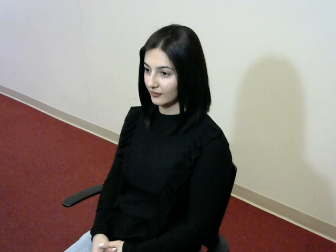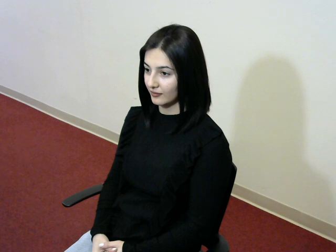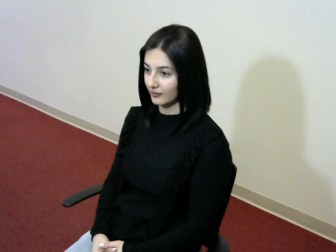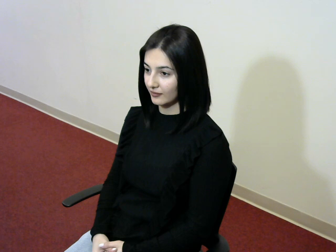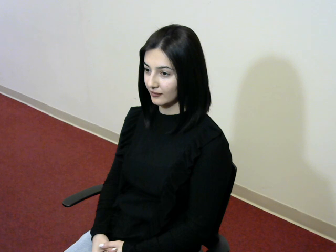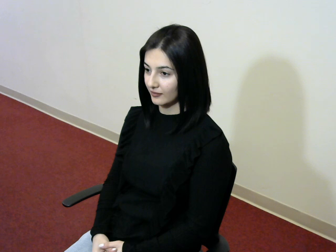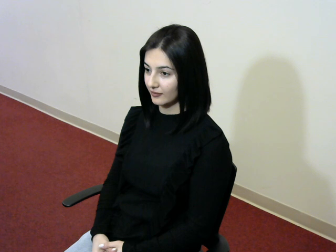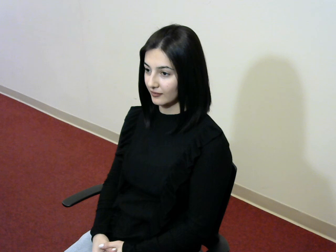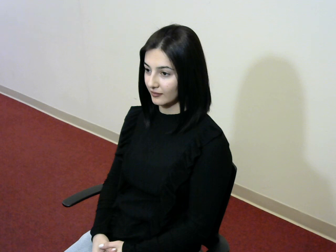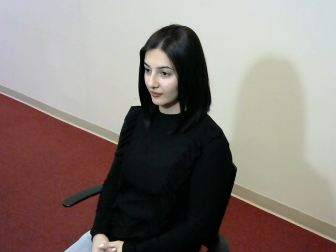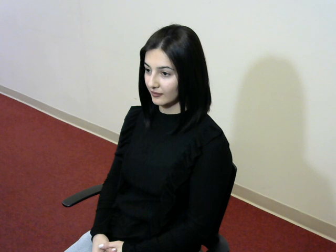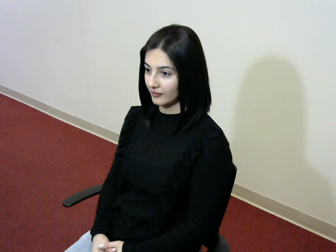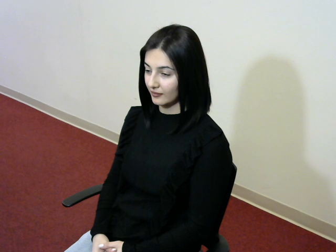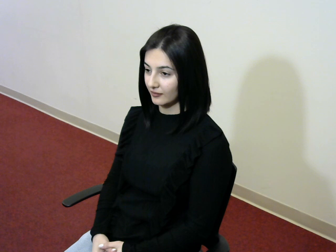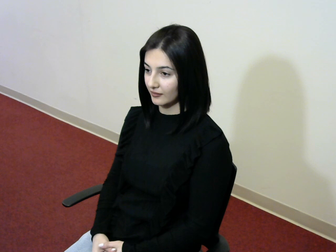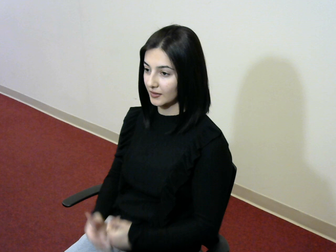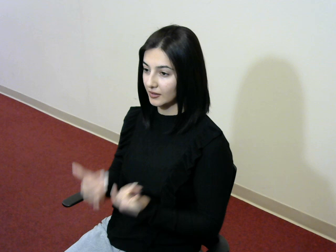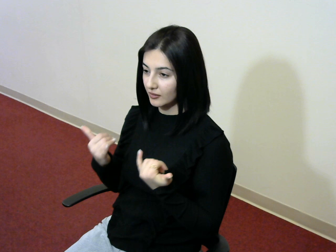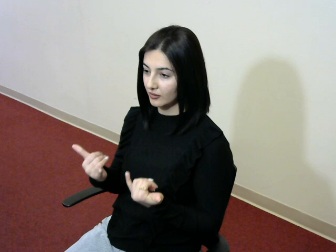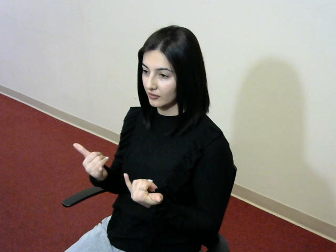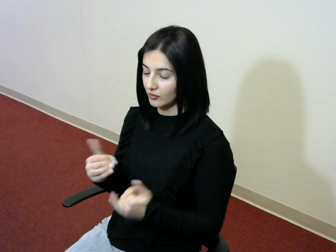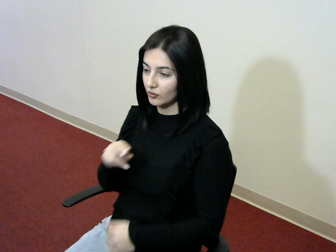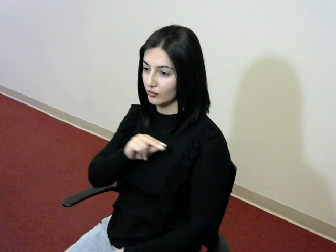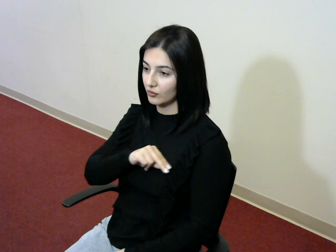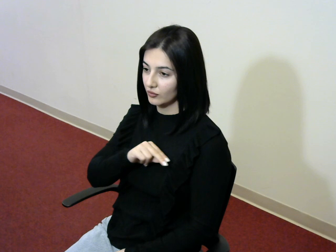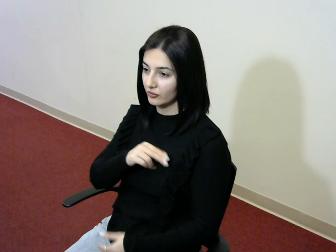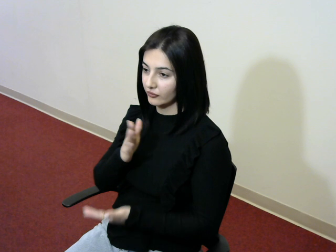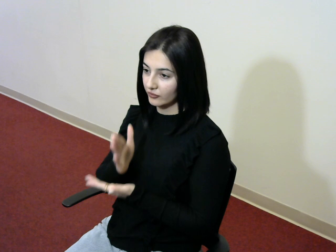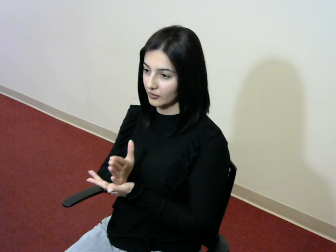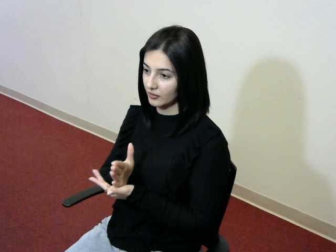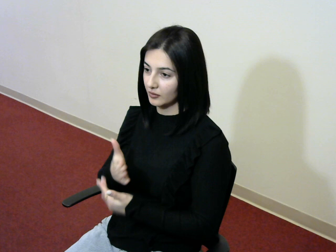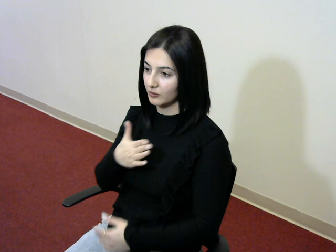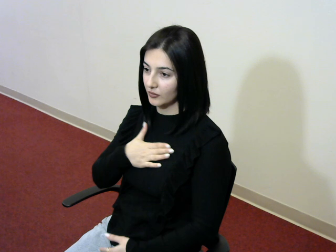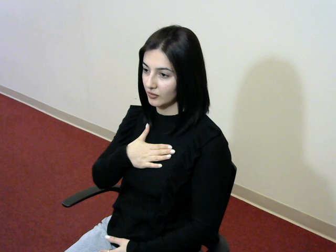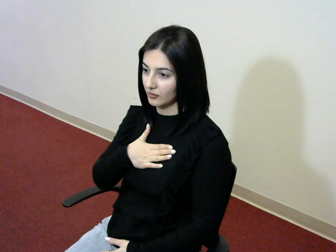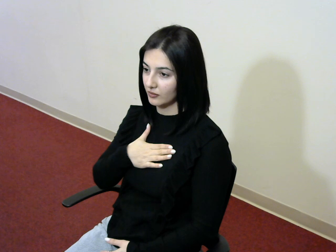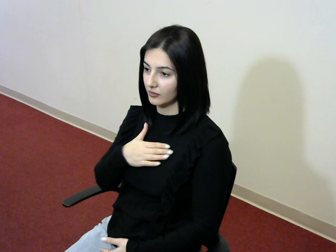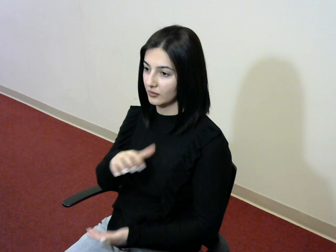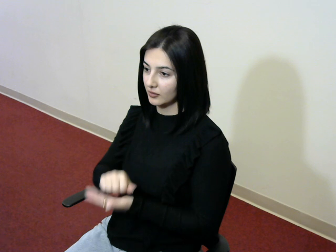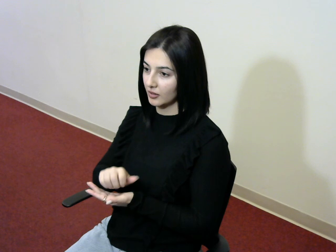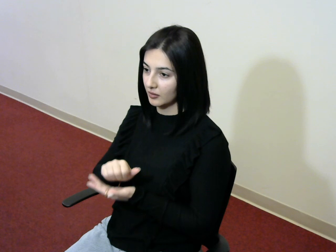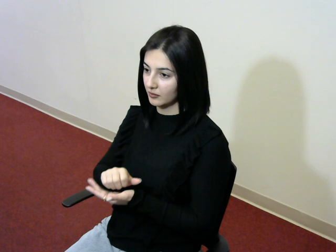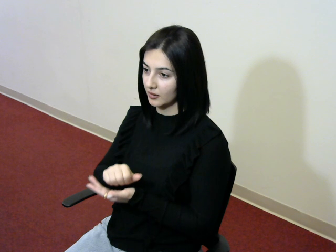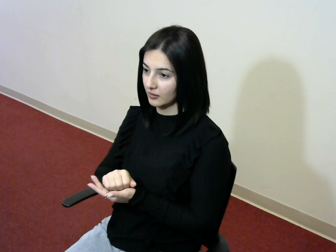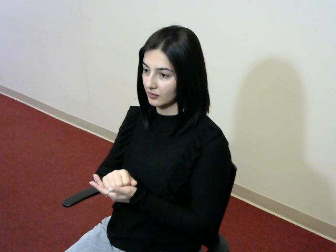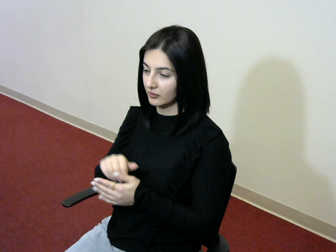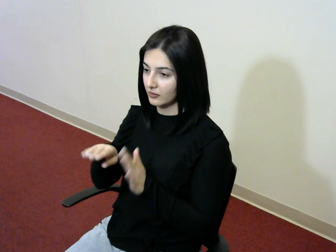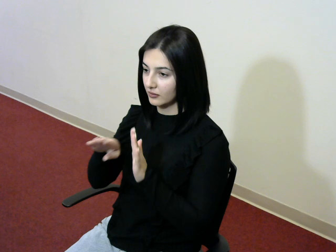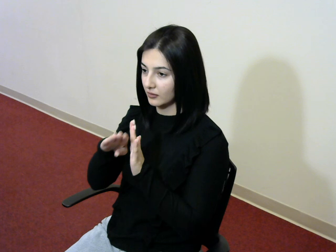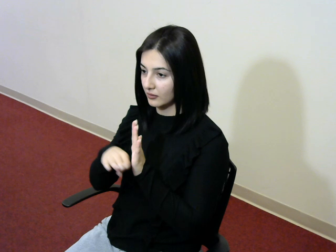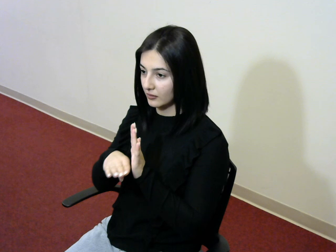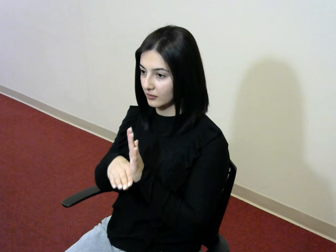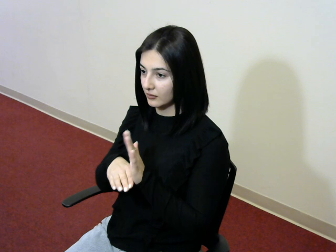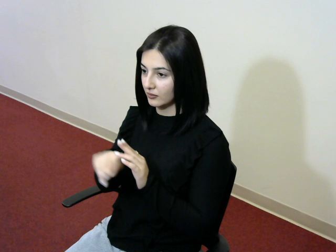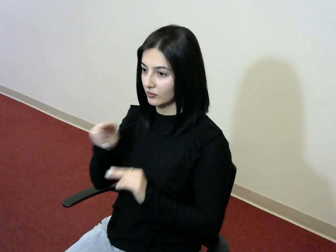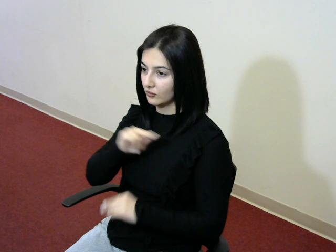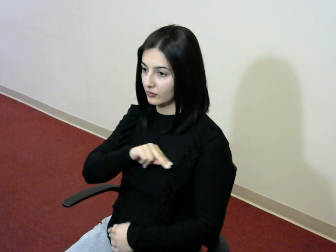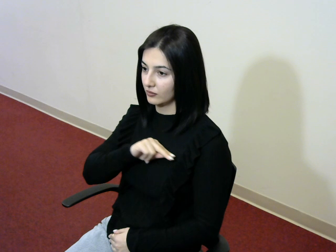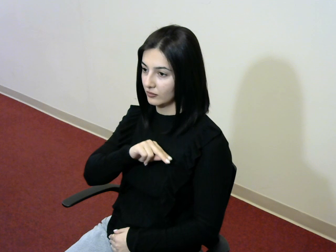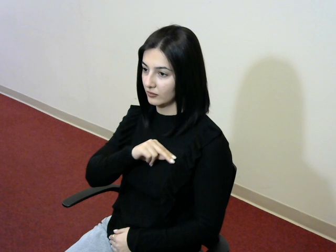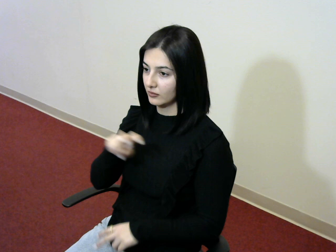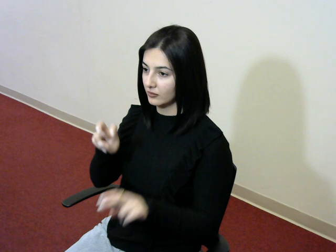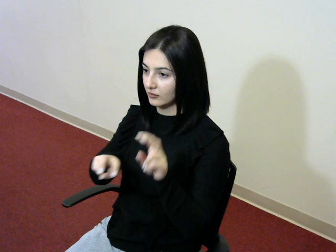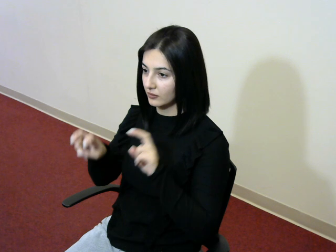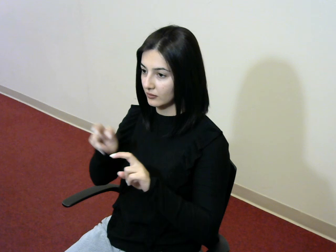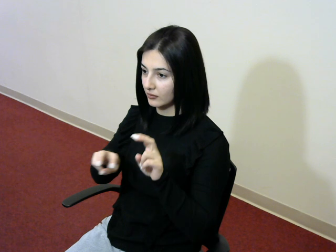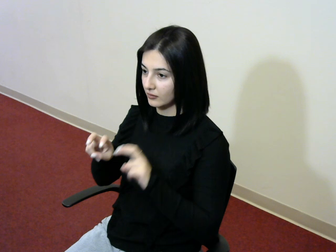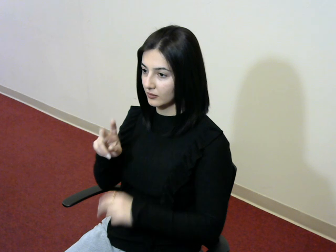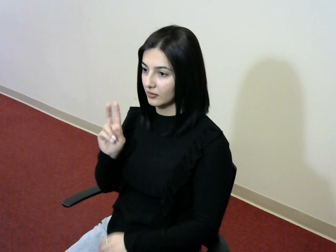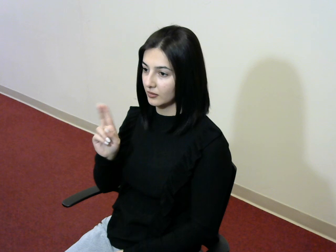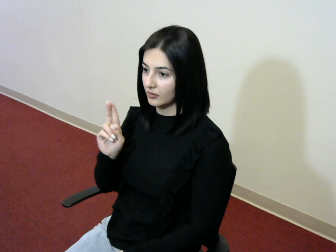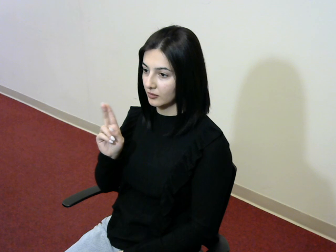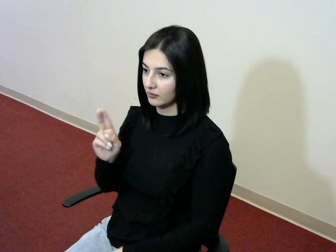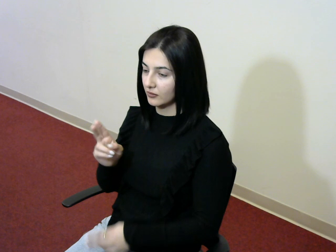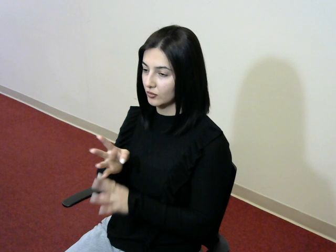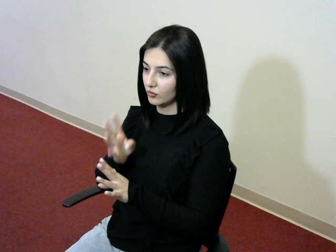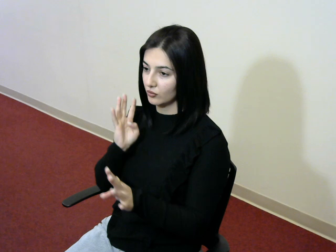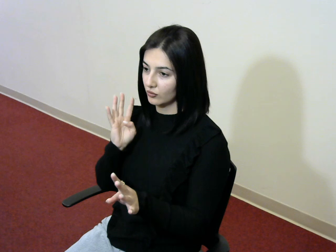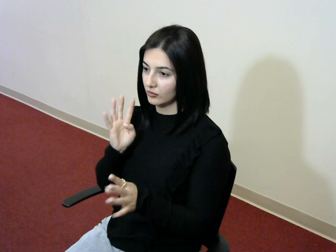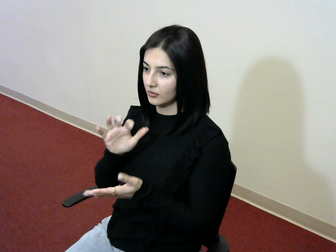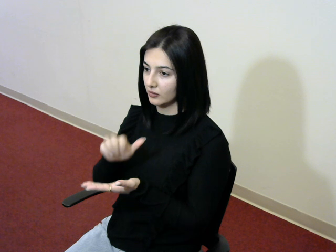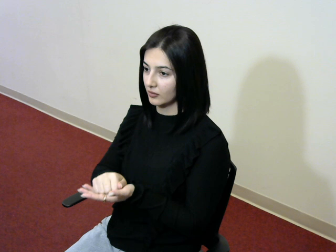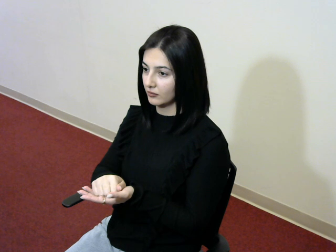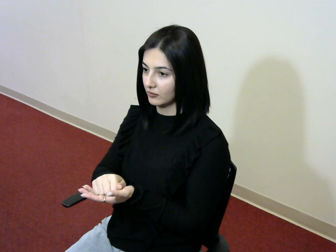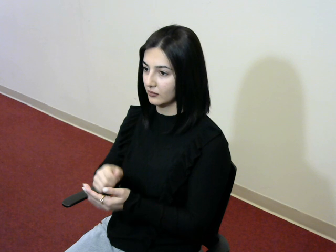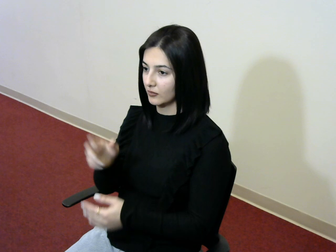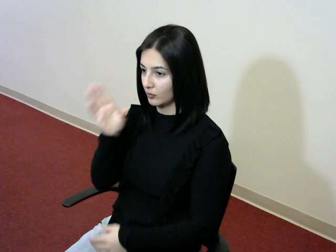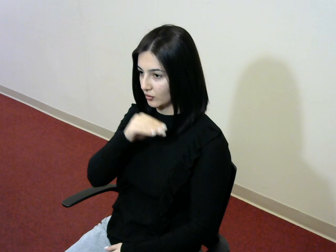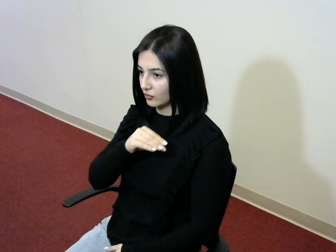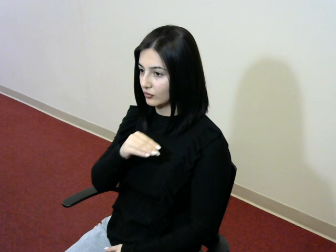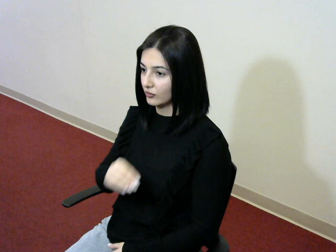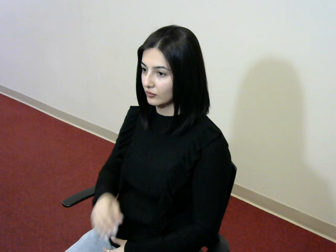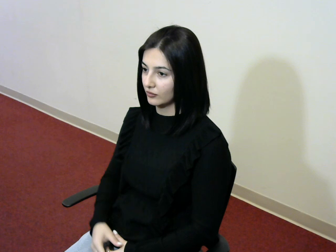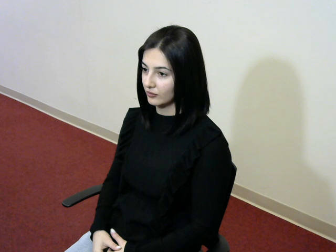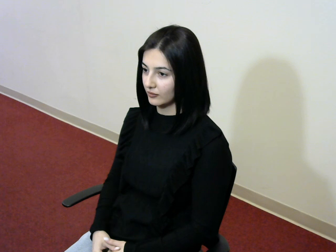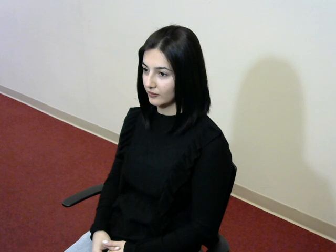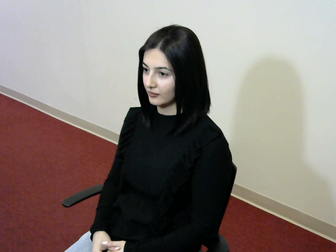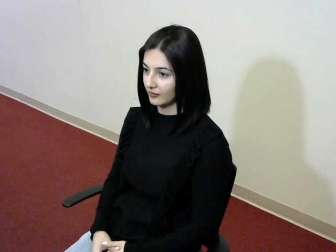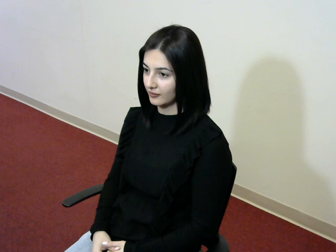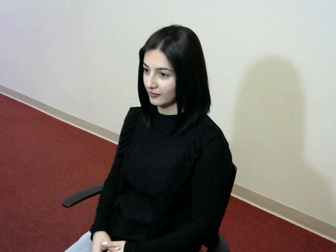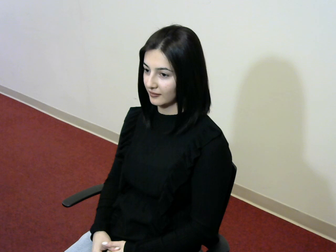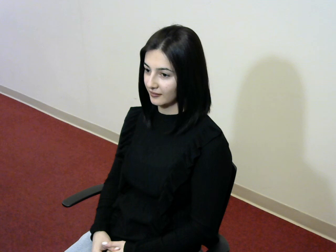İndi işim var, mən Məşğulluq sistemində iş axtaran kimi növbə tuta bilərəmmi?